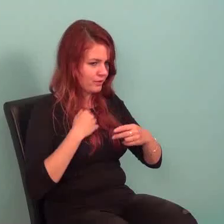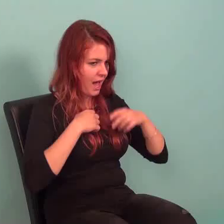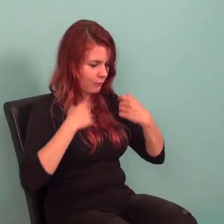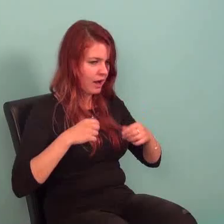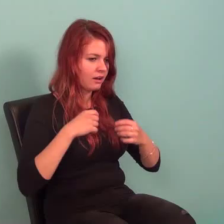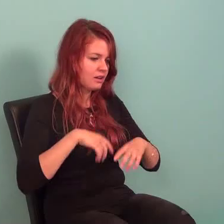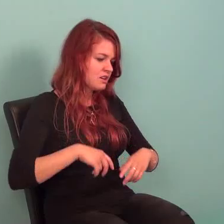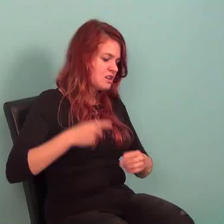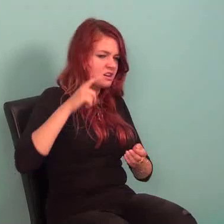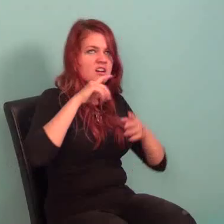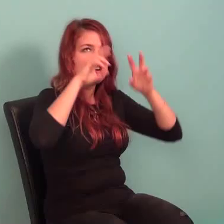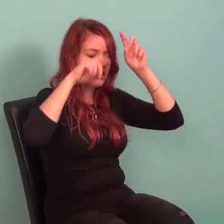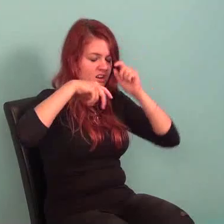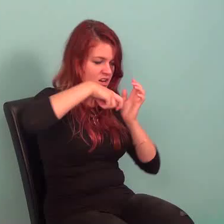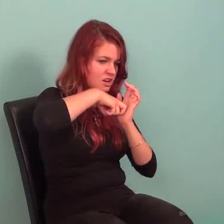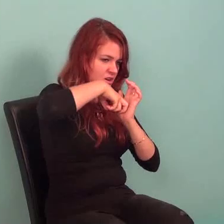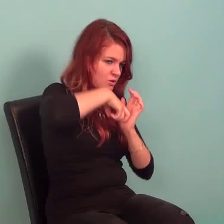Schodzi, kuca.